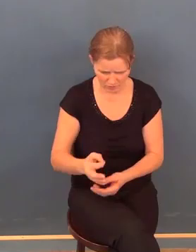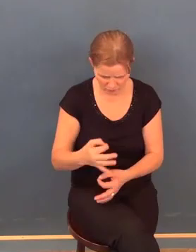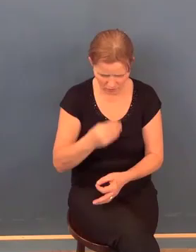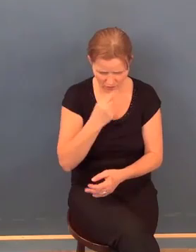Jedzenie...